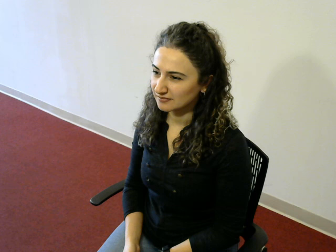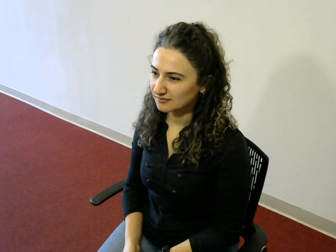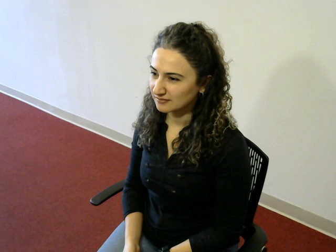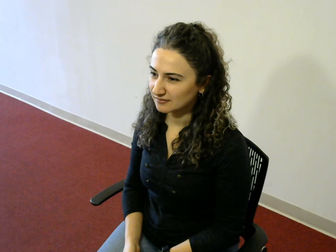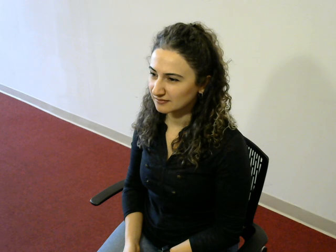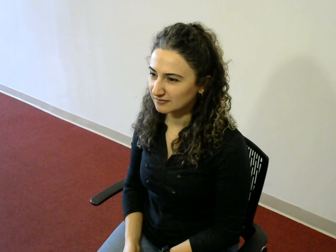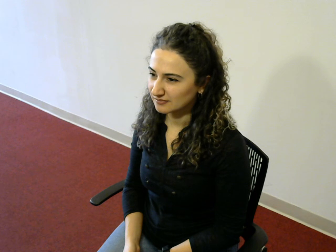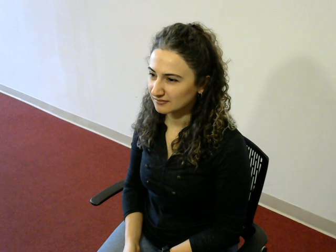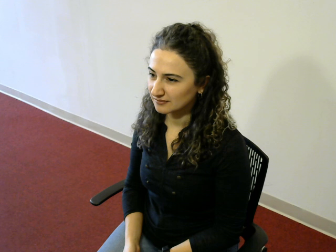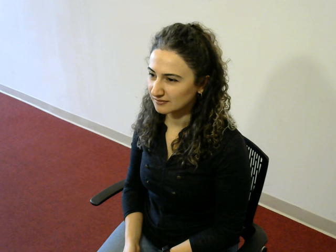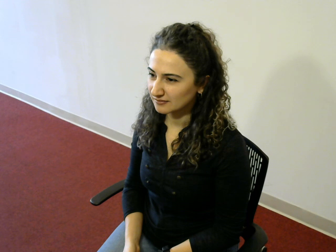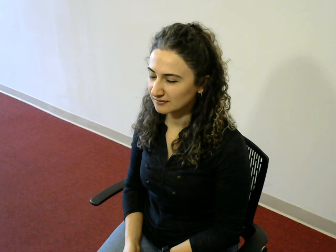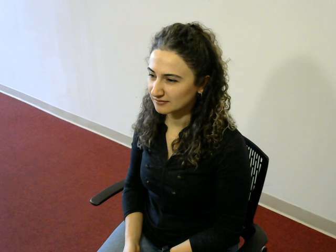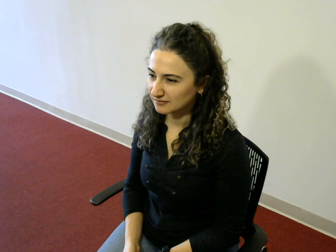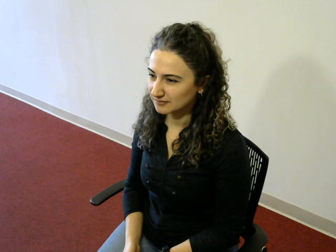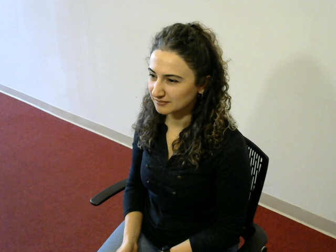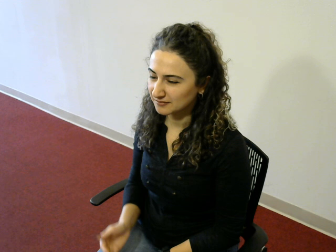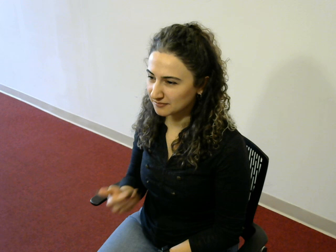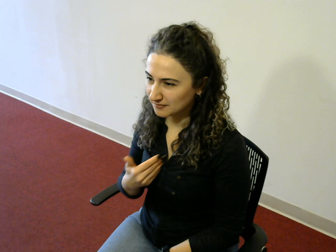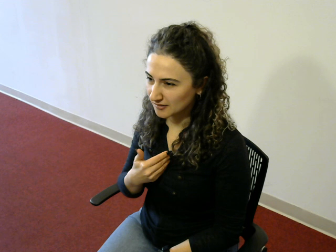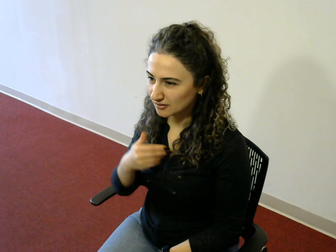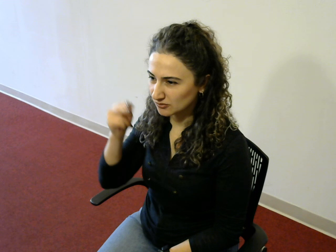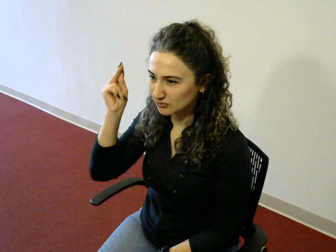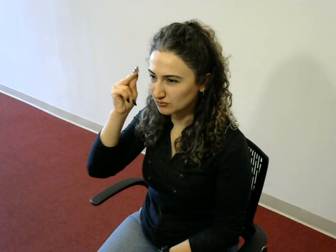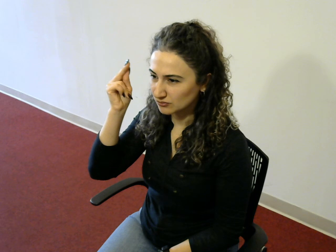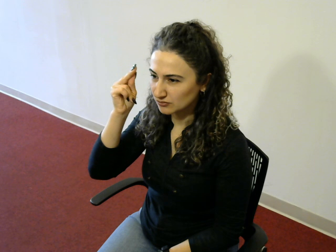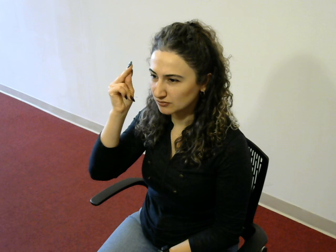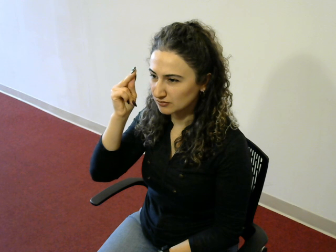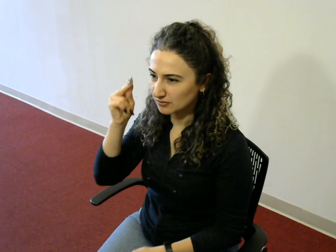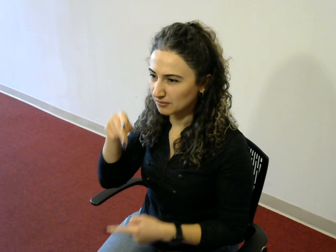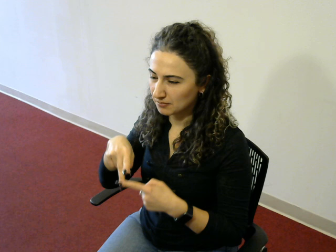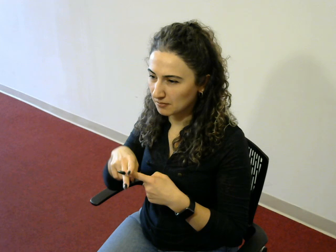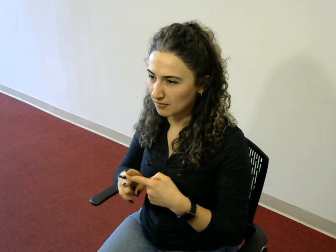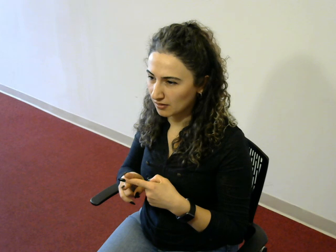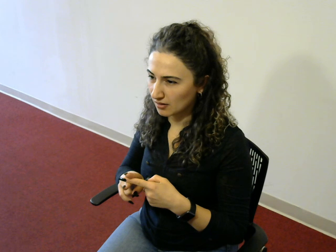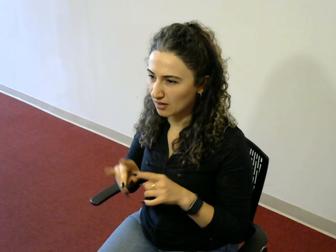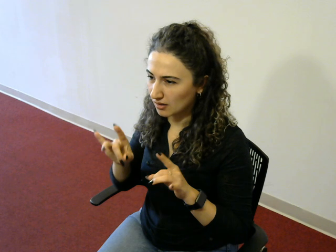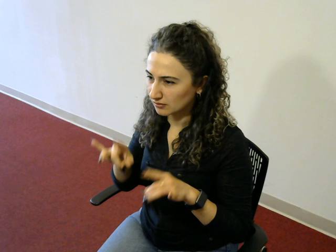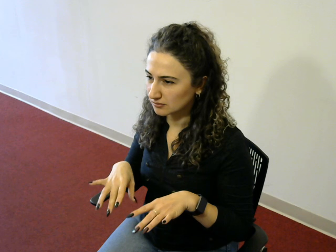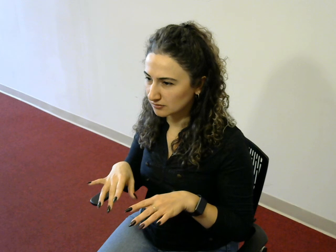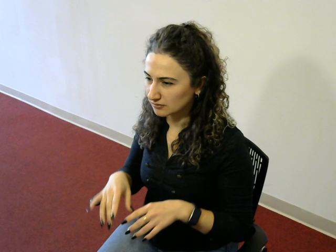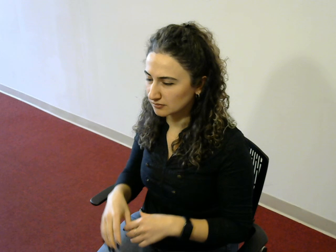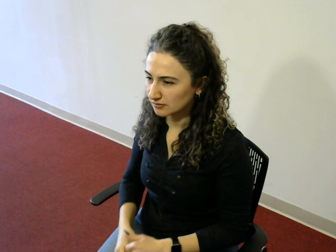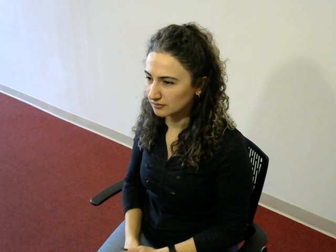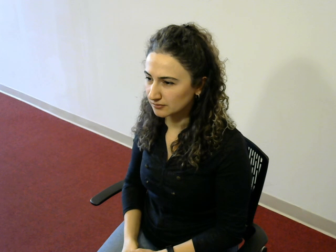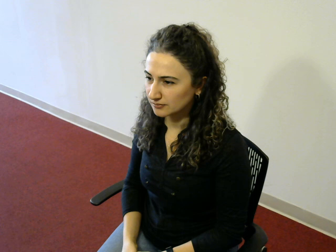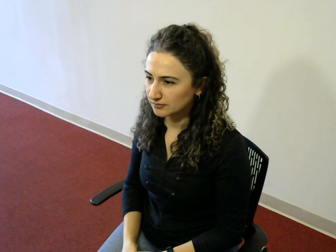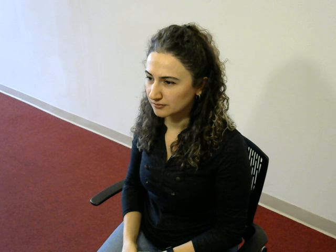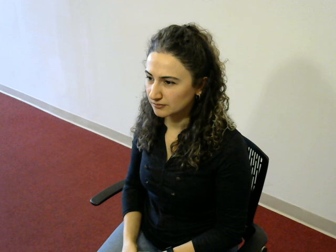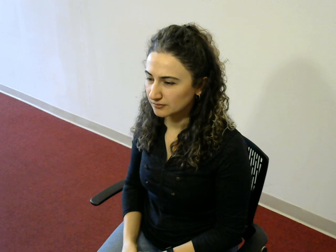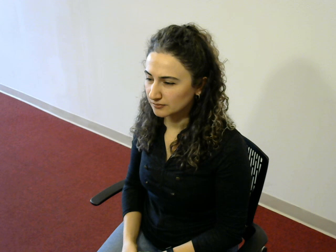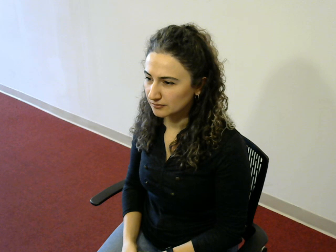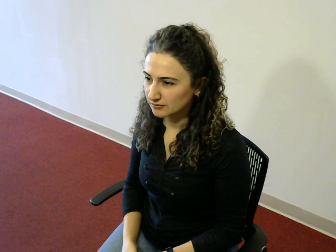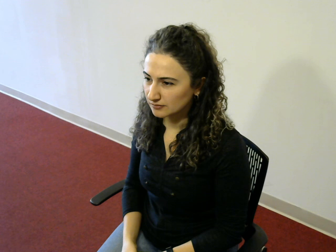Mənim təhsilim yarımçıq qalıb